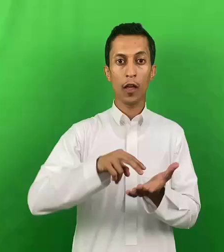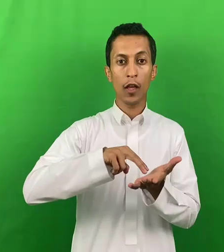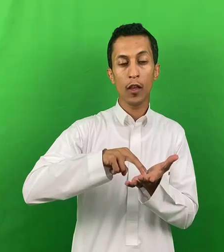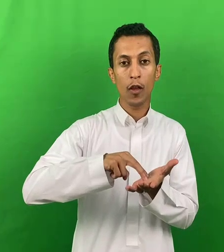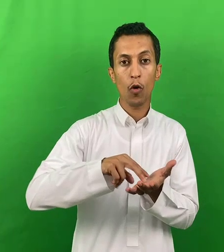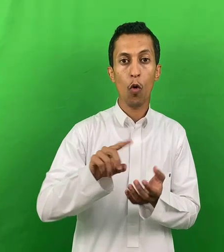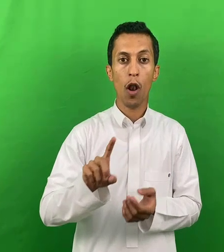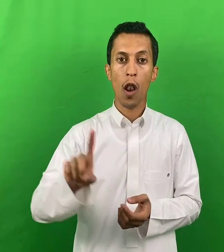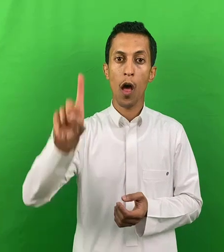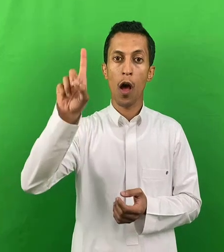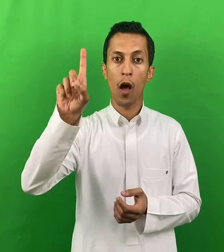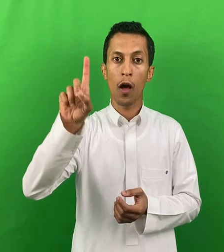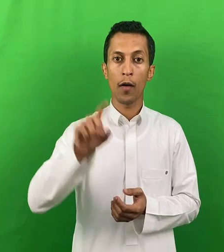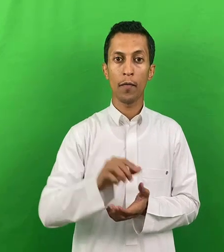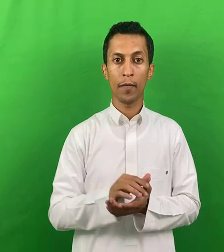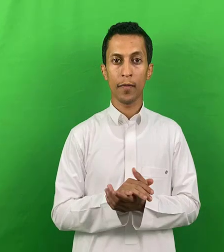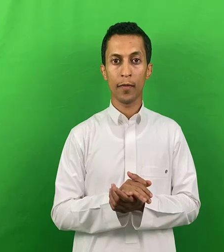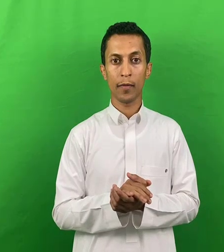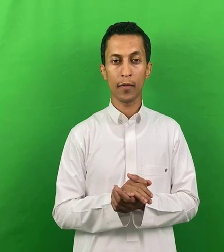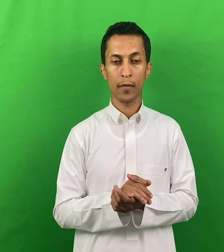اتقوا الله